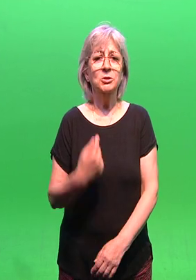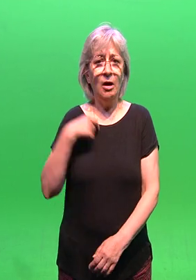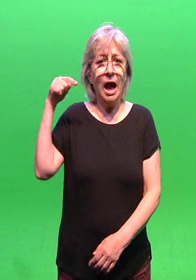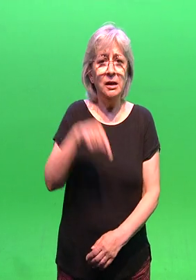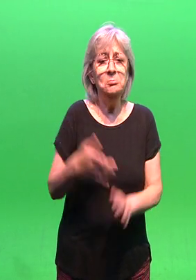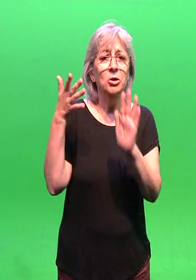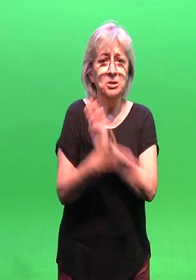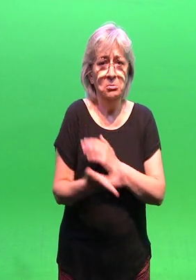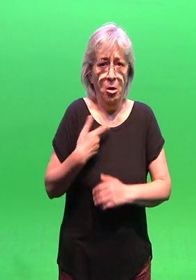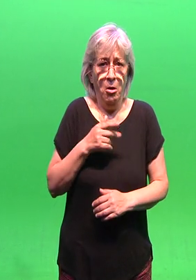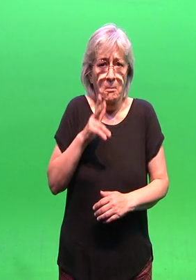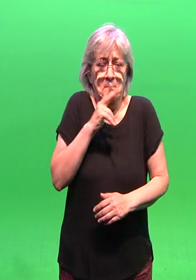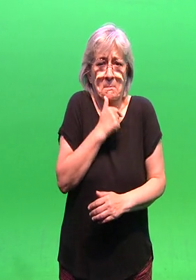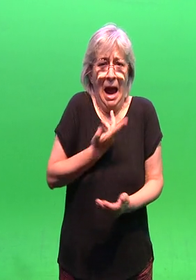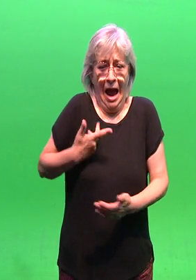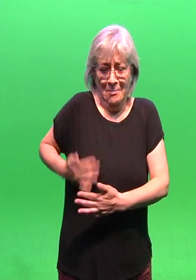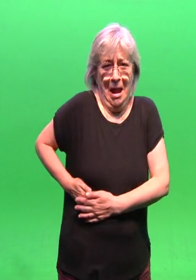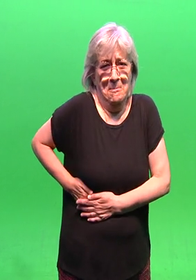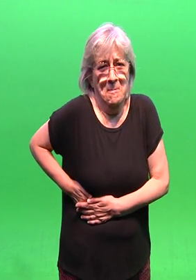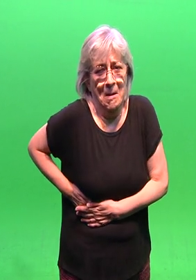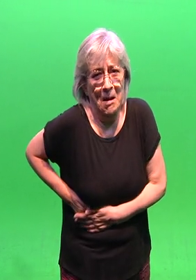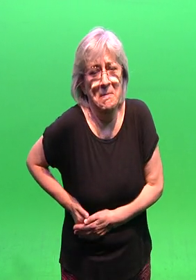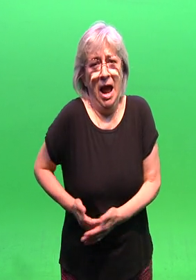Vinc perquè em fa mal la panxa!